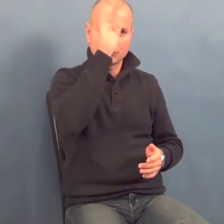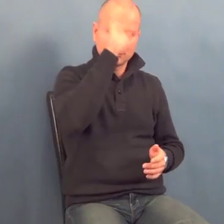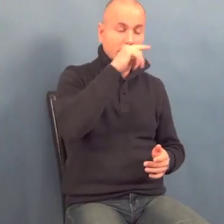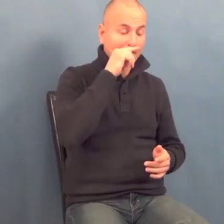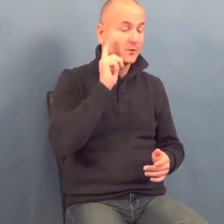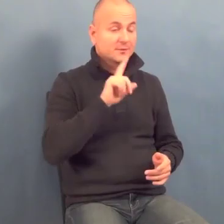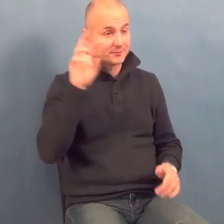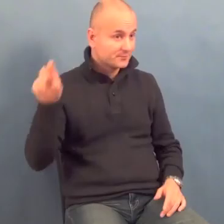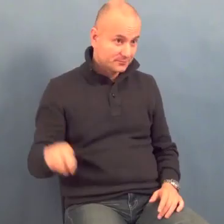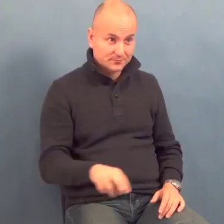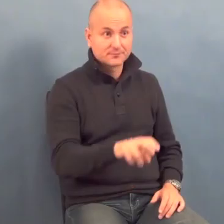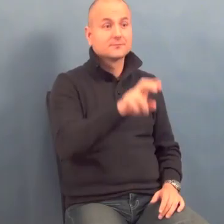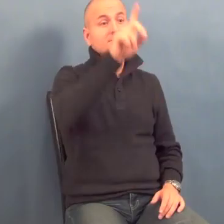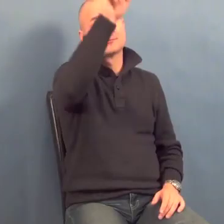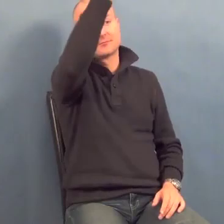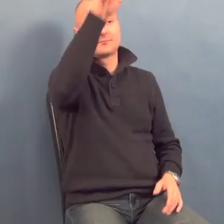Chłopak idzie na górę, zasypia.